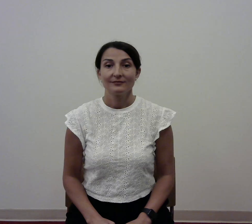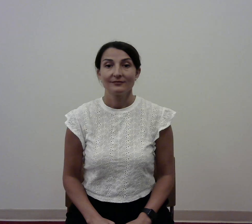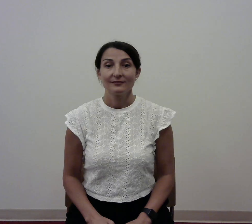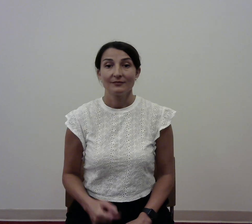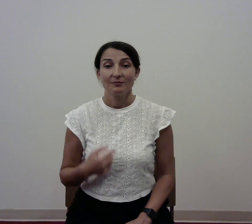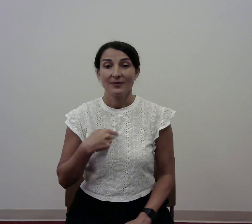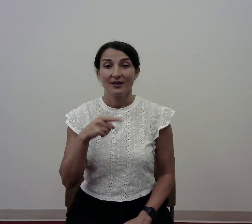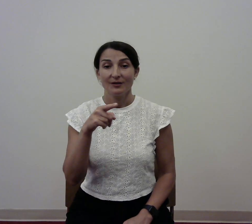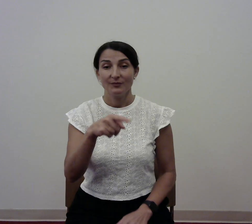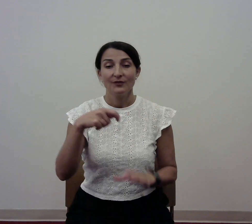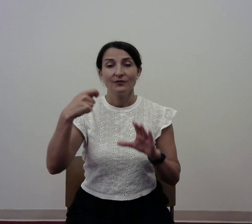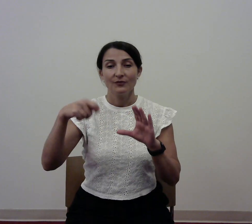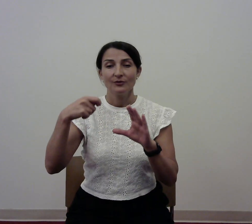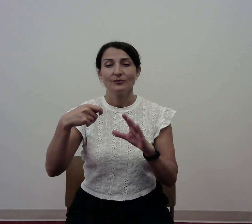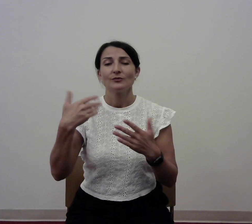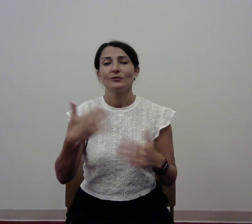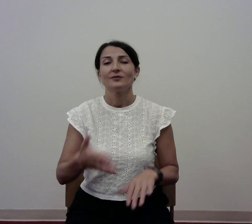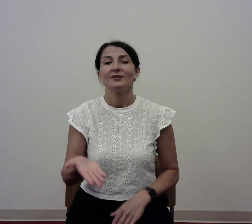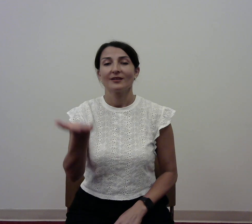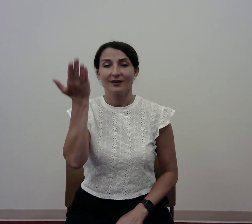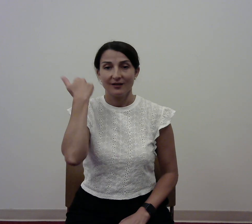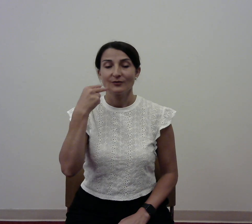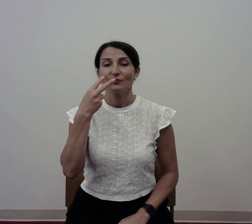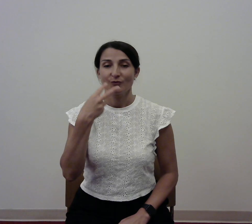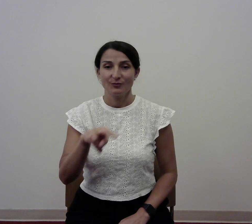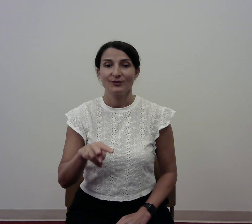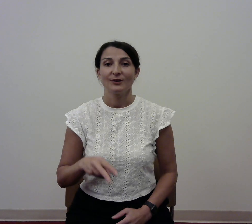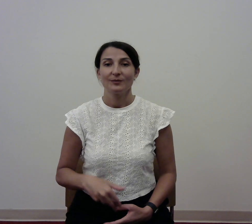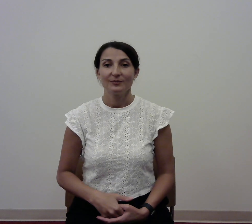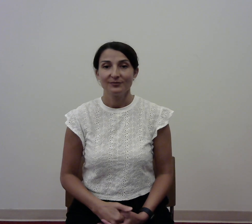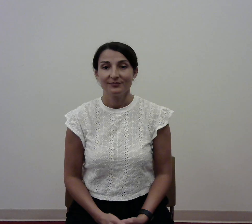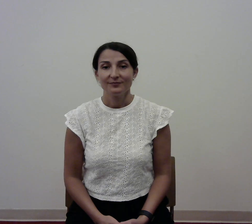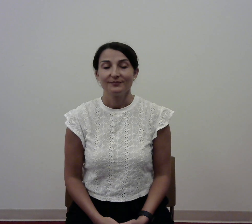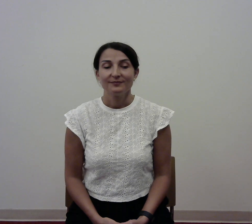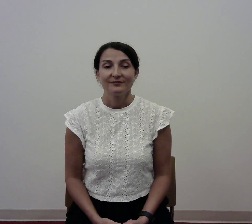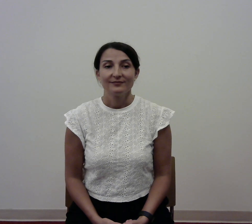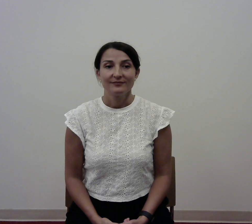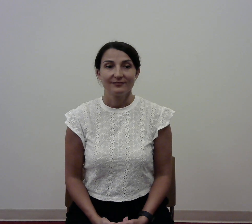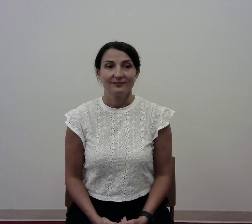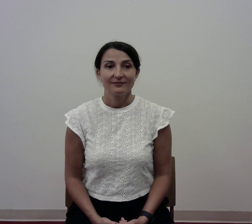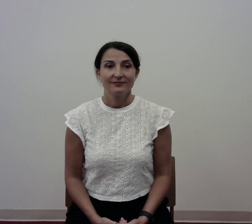Mən bu videonu daha əvvəl görmüşəm